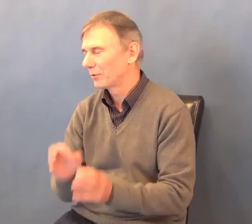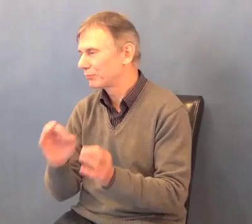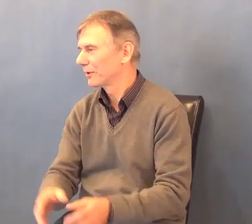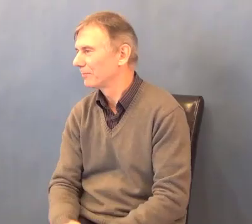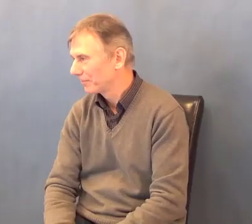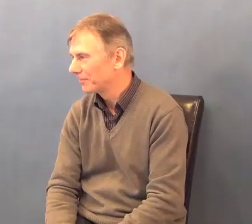Dobrze.